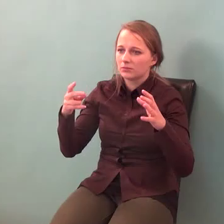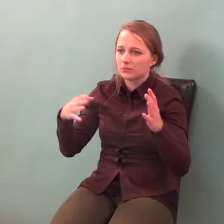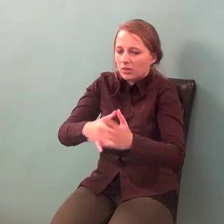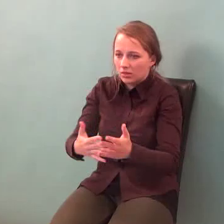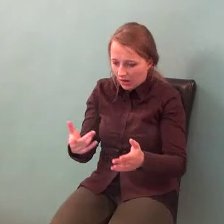Nie dotykać stopą.